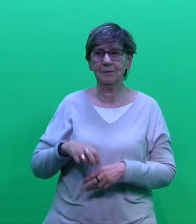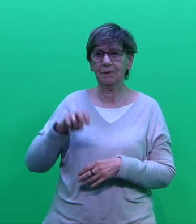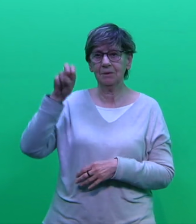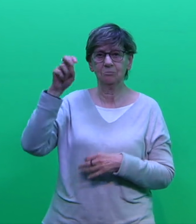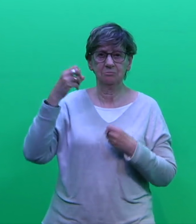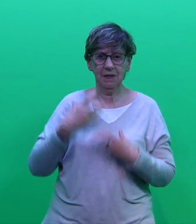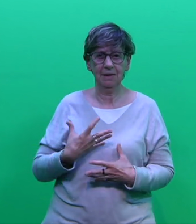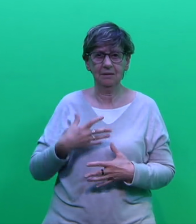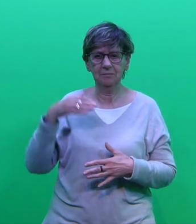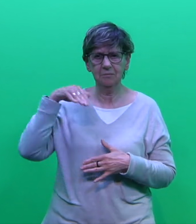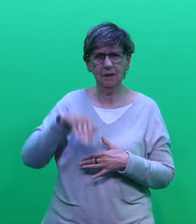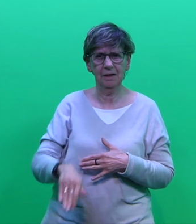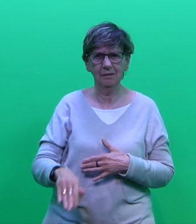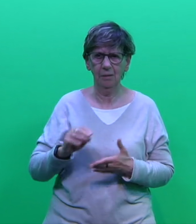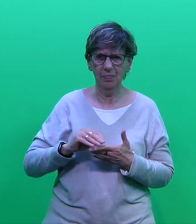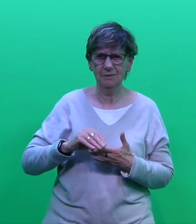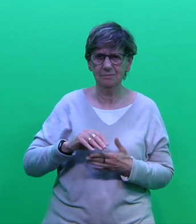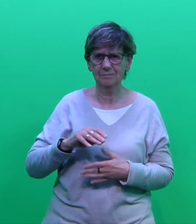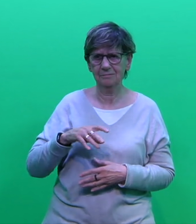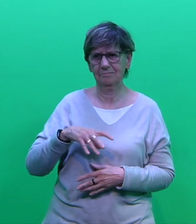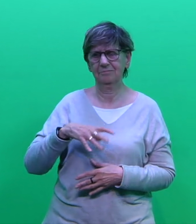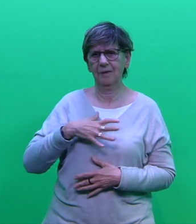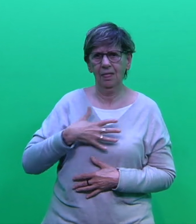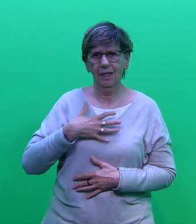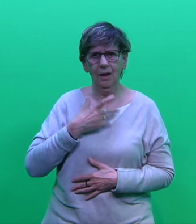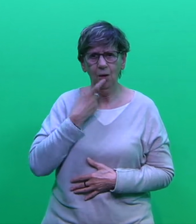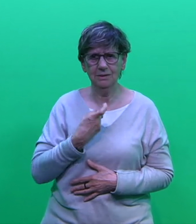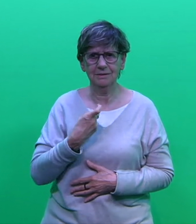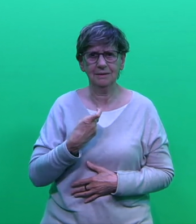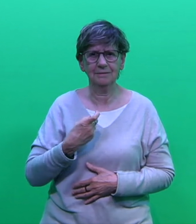Puc pujar escales bé, però a les baixades de vegades em costa respirar.